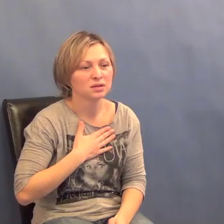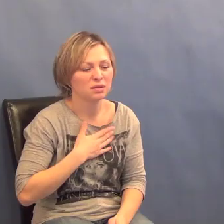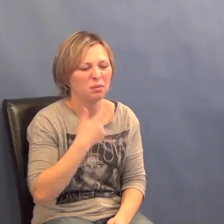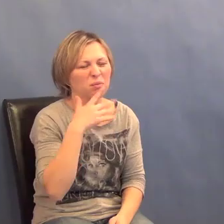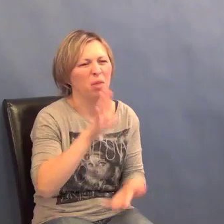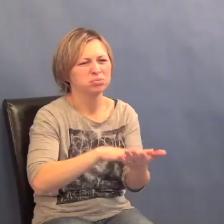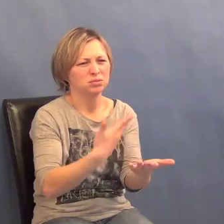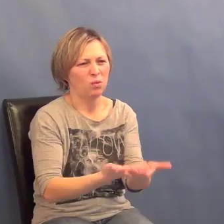Mówi, że to jest przykład.